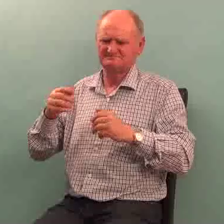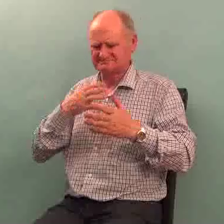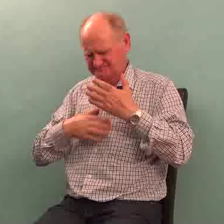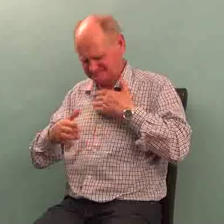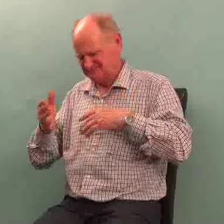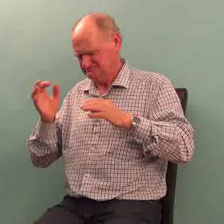Dobrze.